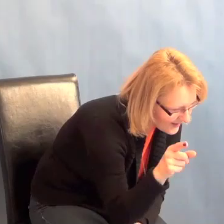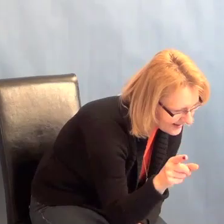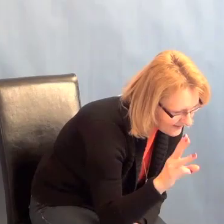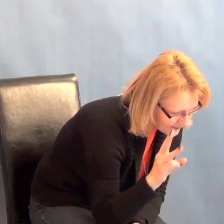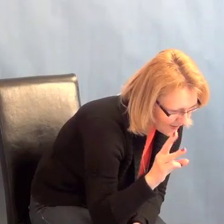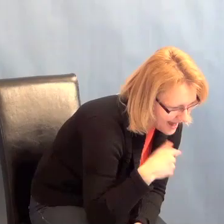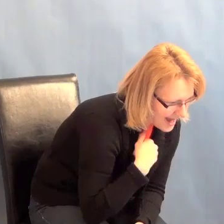Ten wtorek.